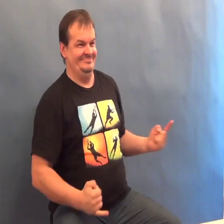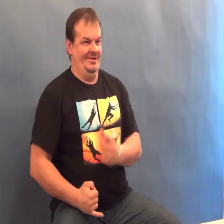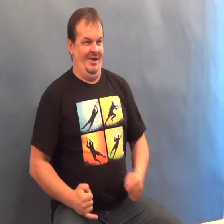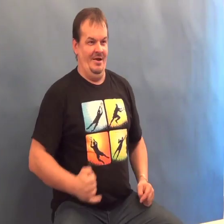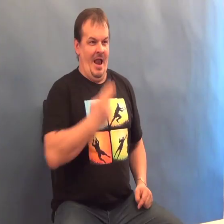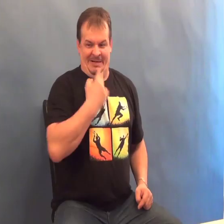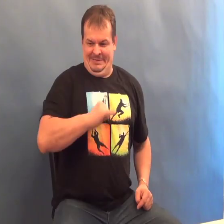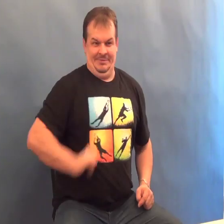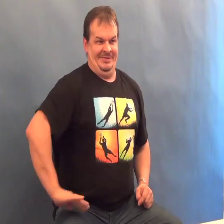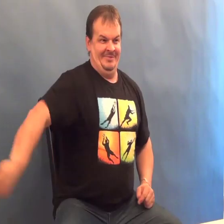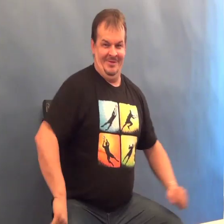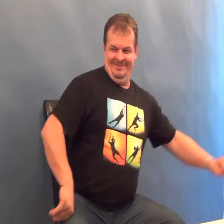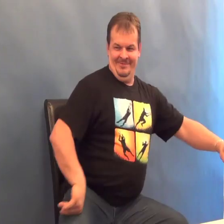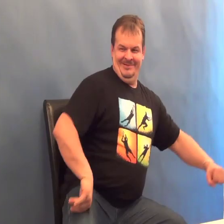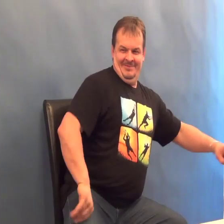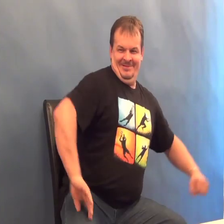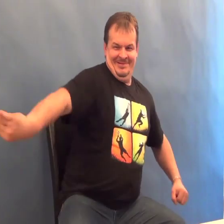Ale Charliemu Chaplinowi jest niezręcznie i odgania go ręką, nogą.